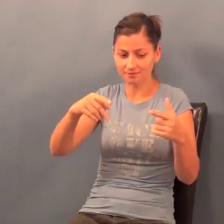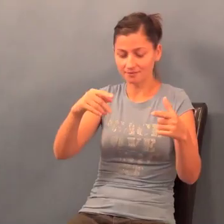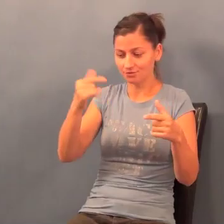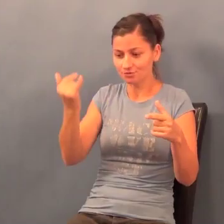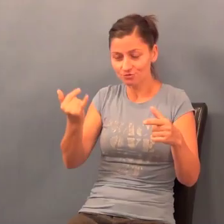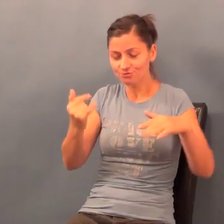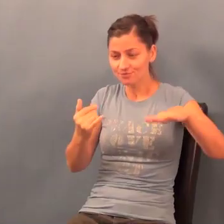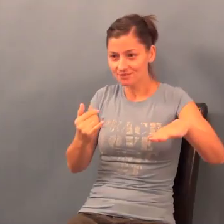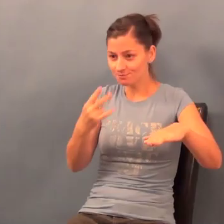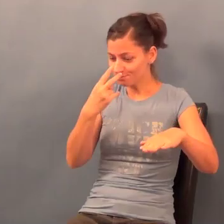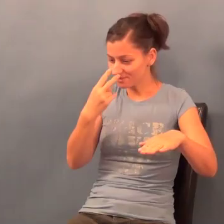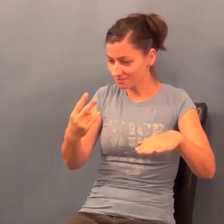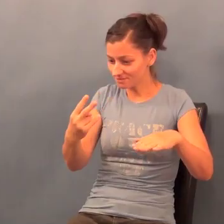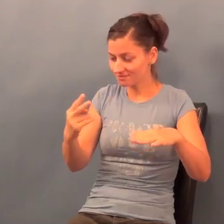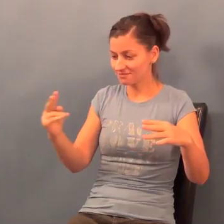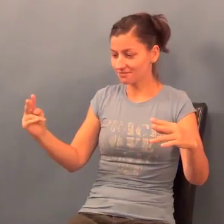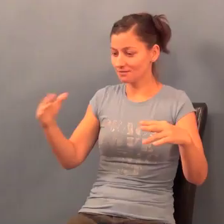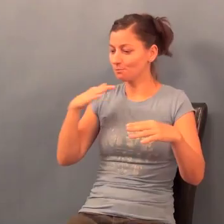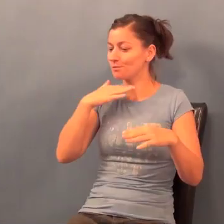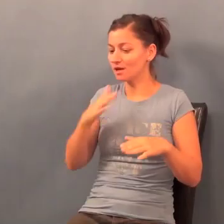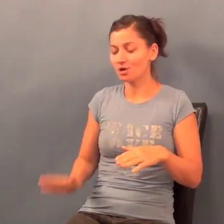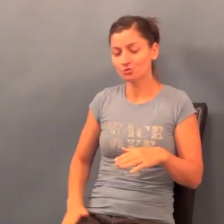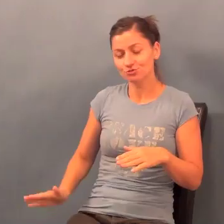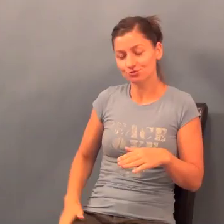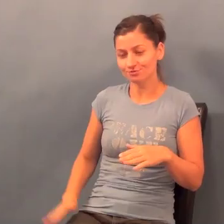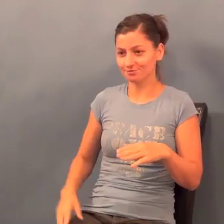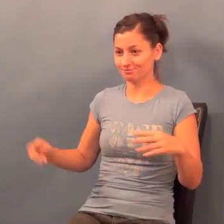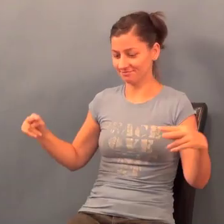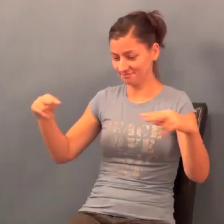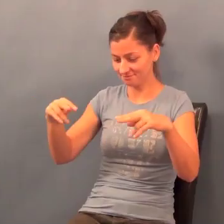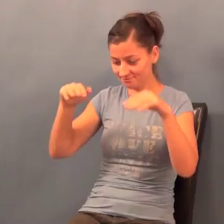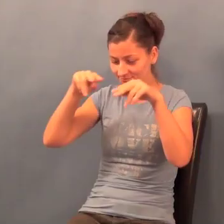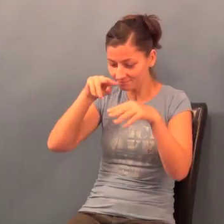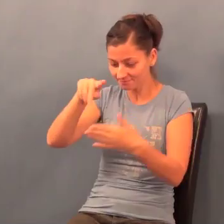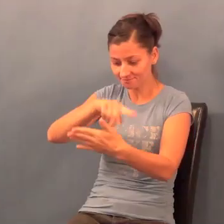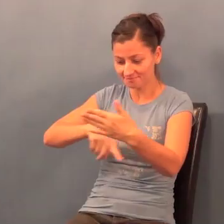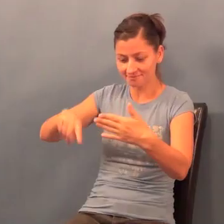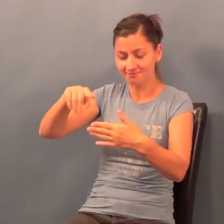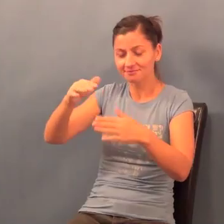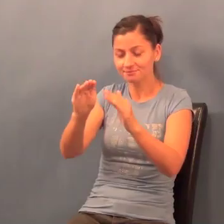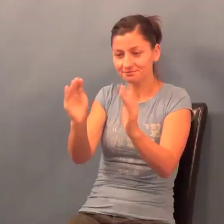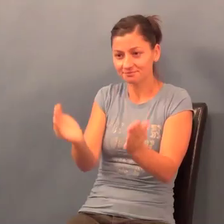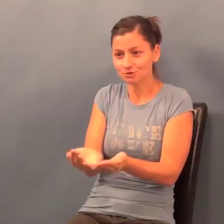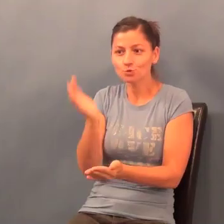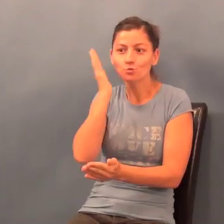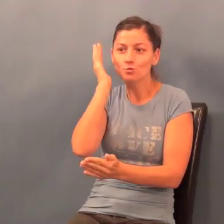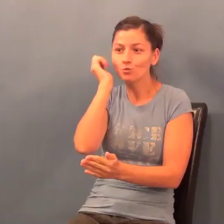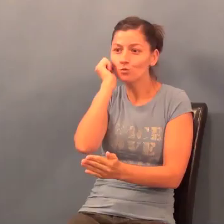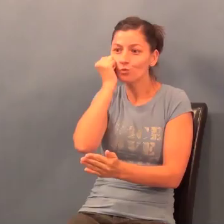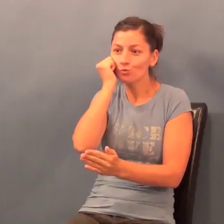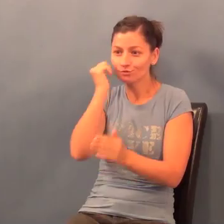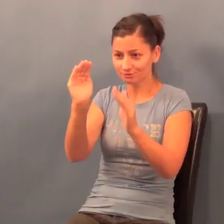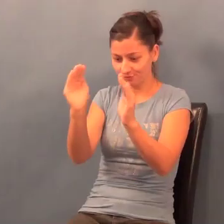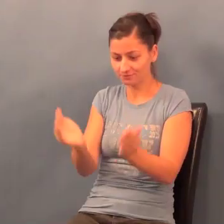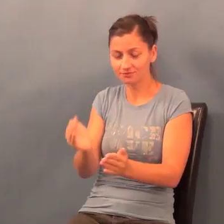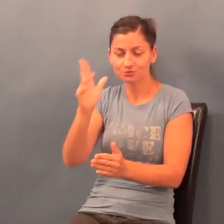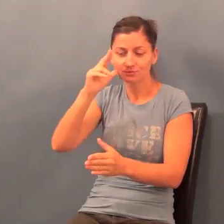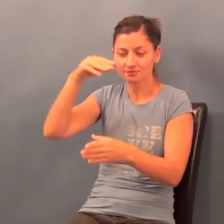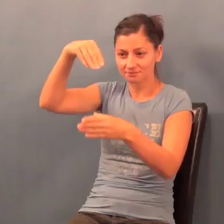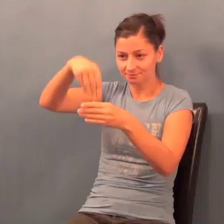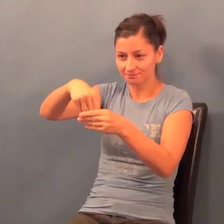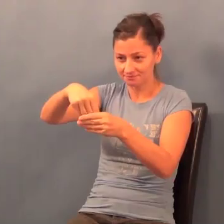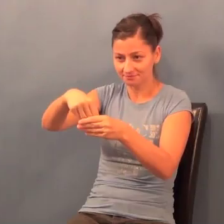Małe dziecko razem z psem oglądają żabę w kuli.